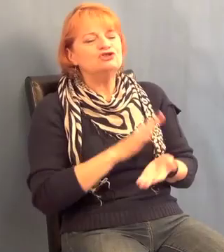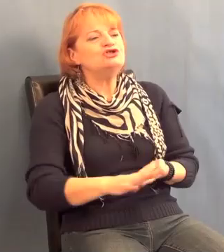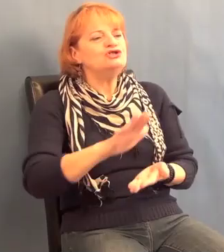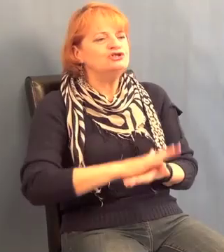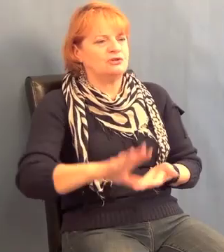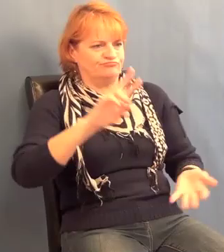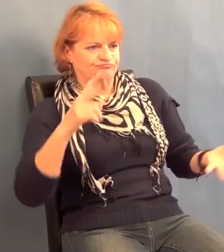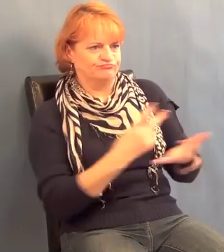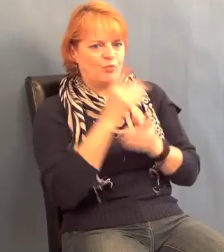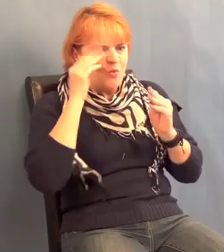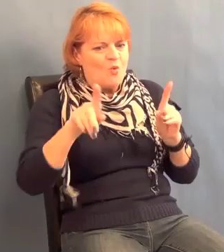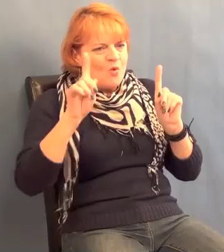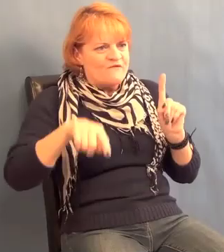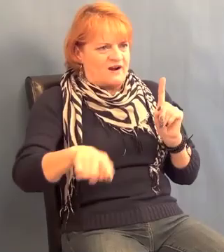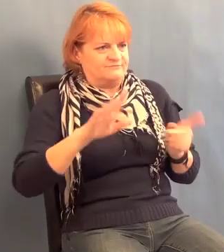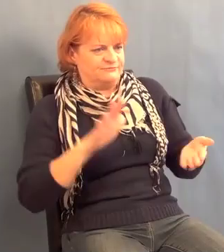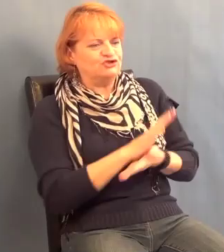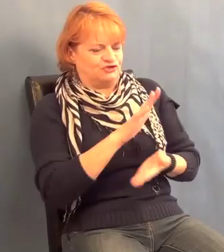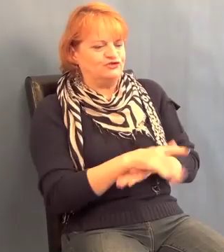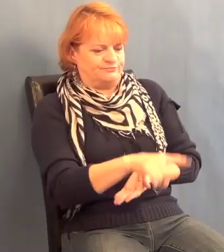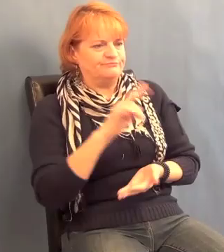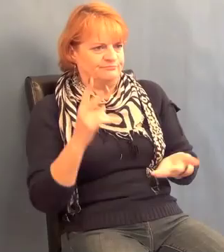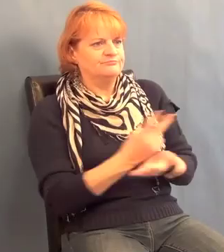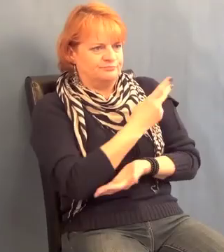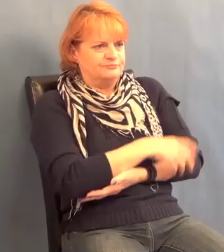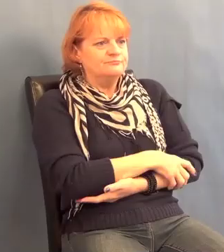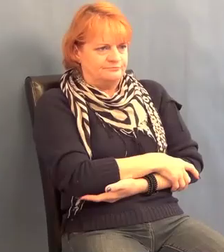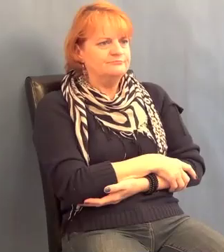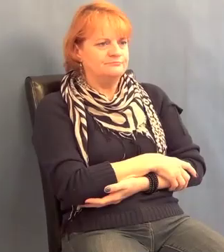Albo jest ślisko, ostrzeżenie przed możliwością poślizgnięcia się.